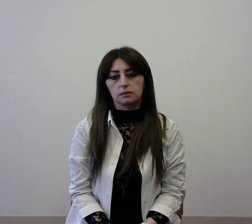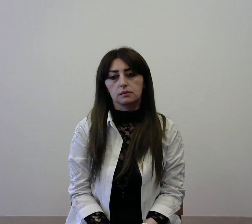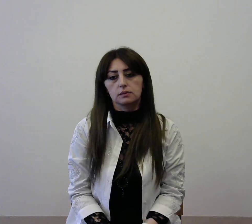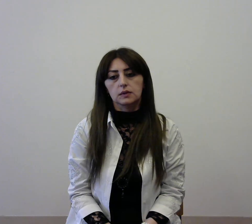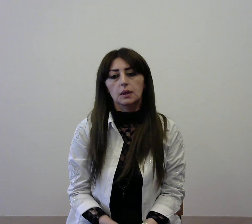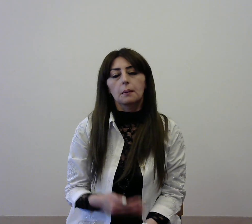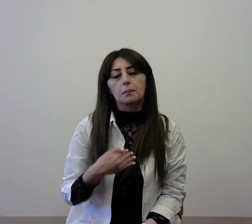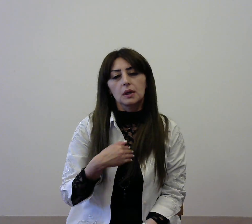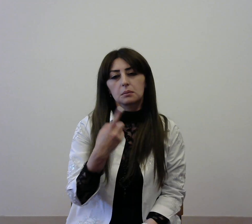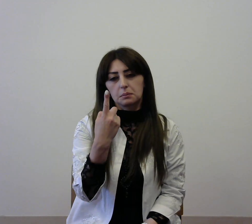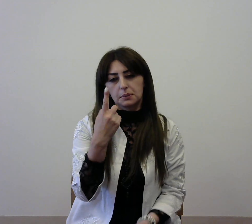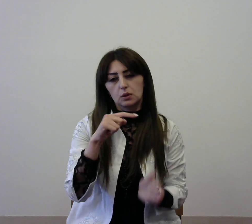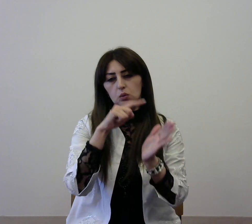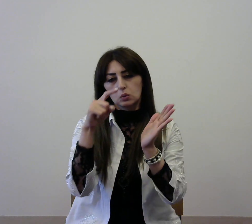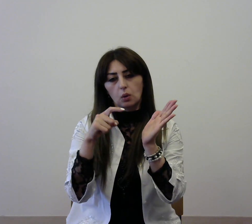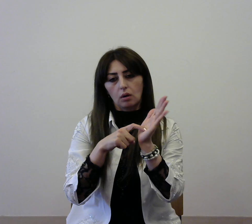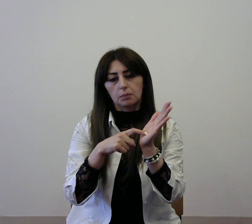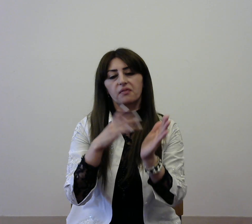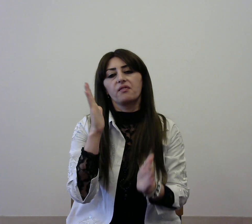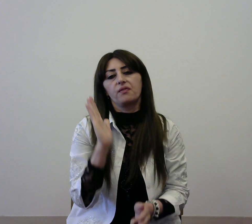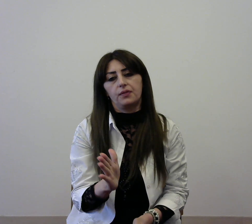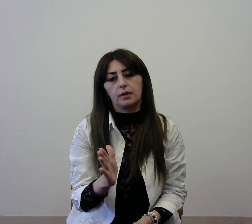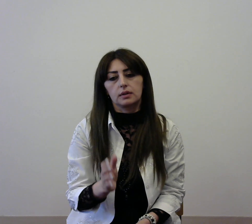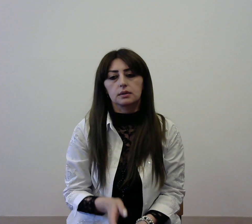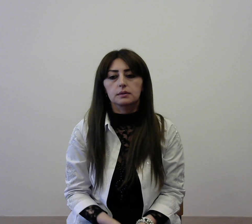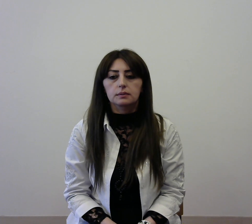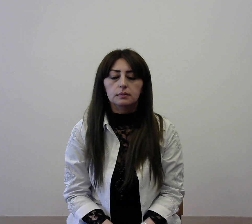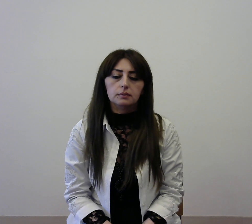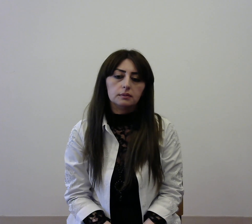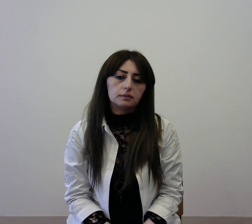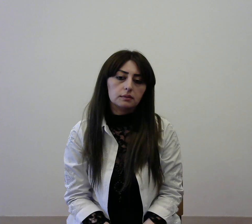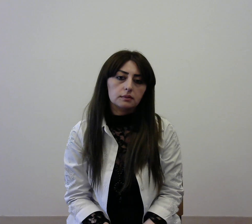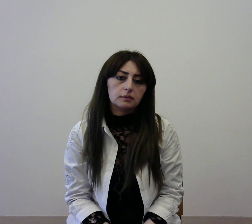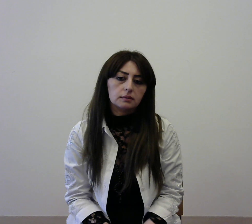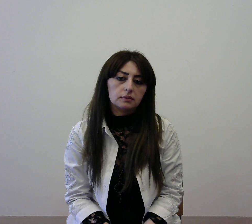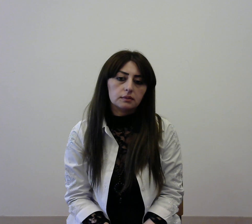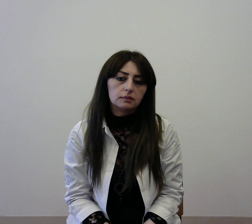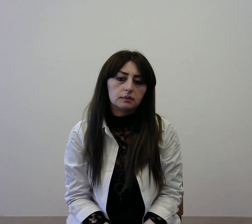Mənim bir sualım var